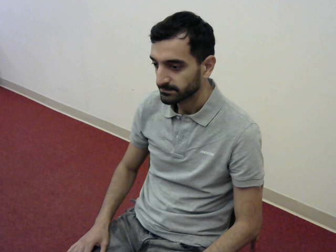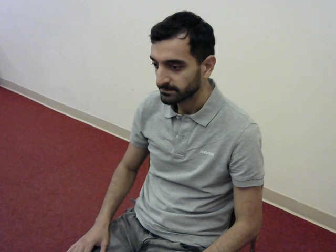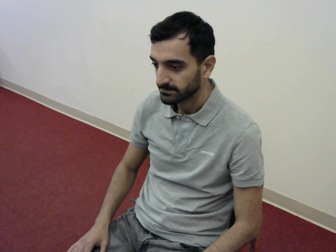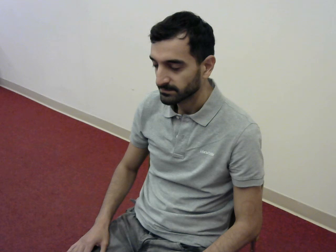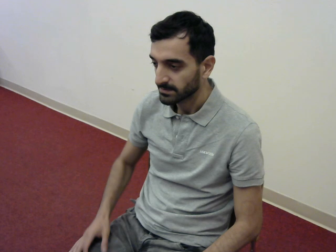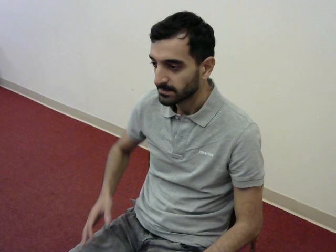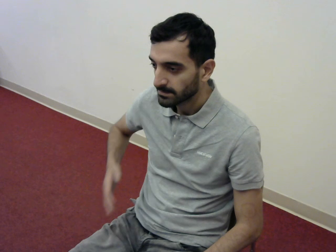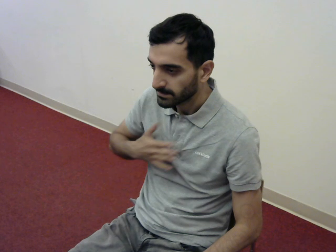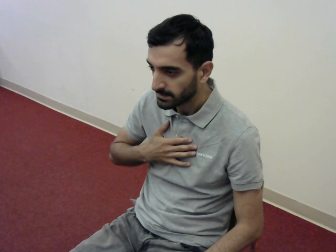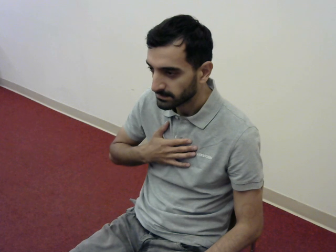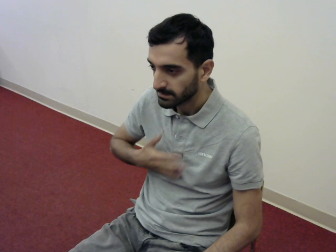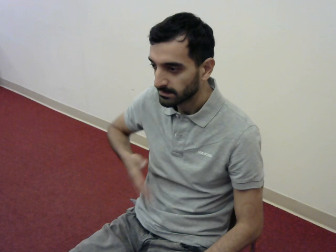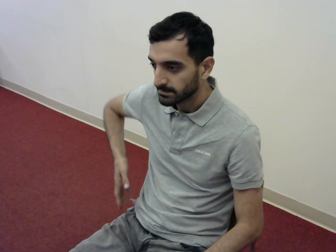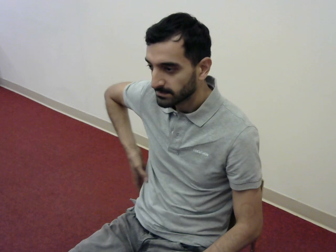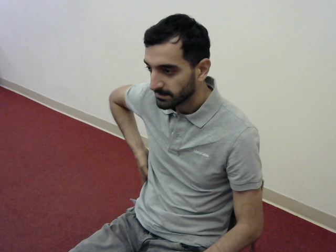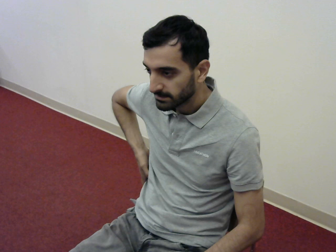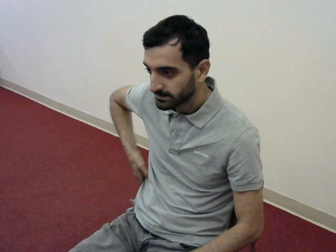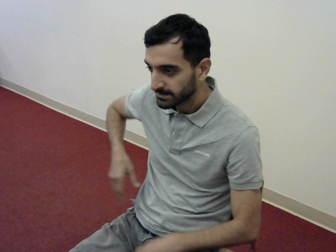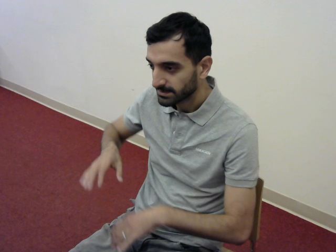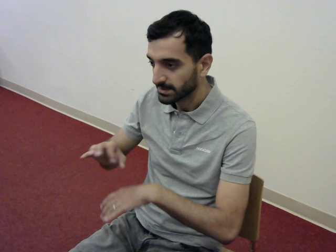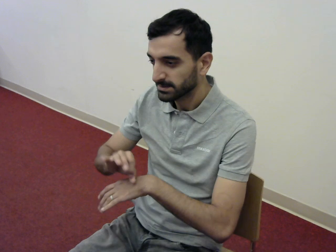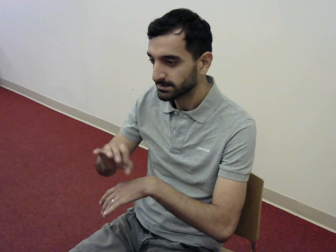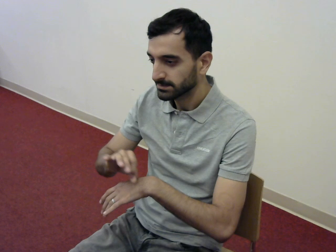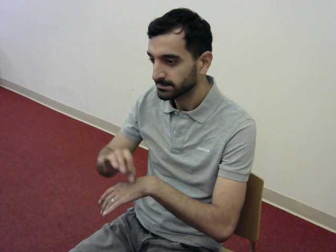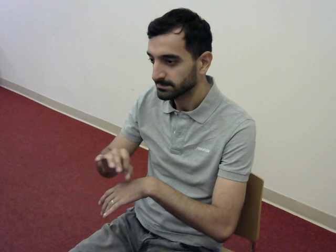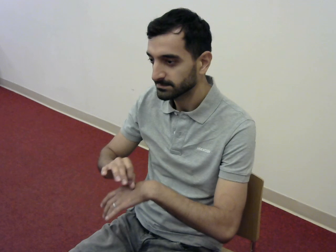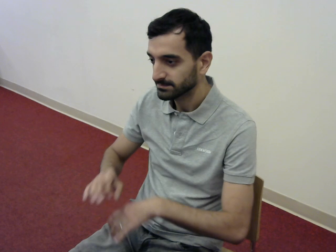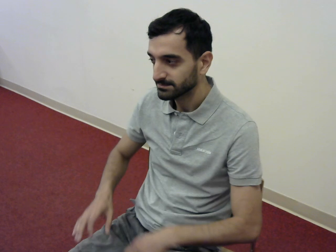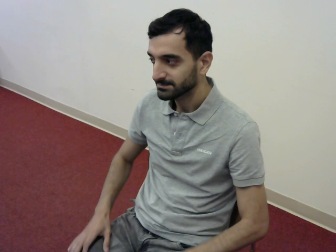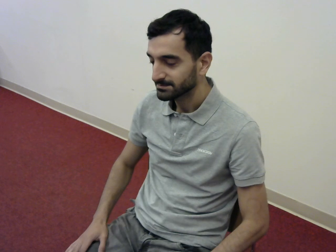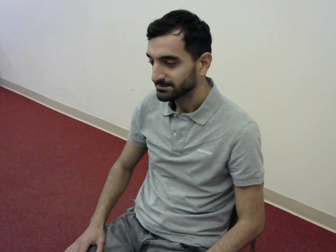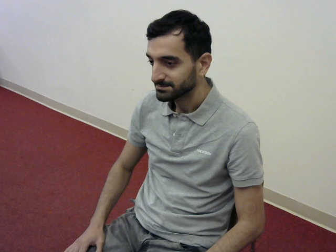Mənim belim ağrıyır